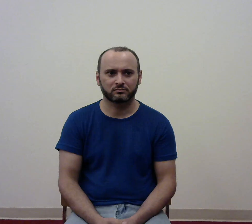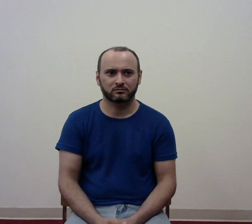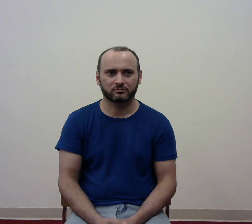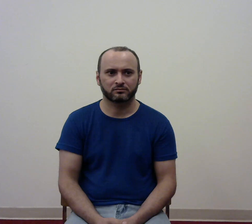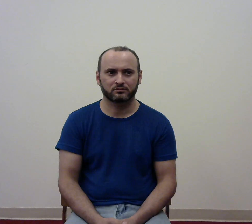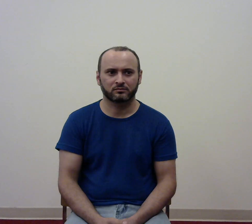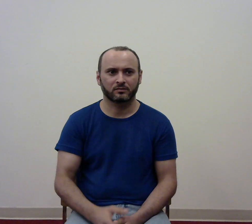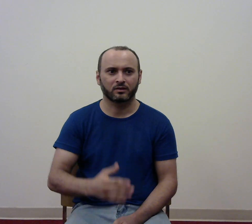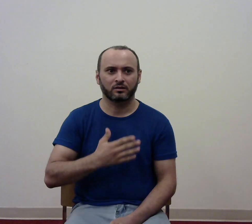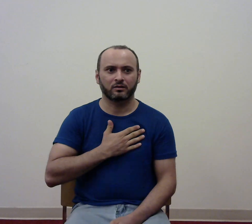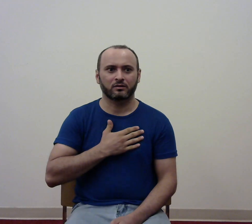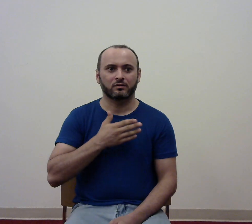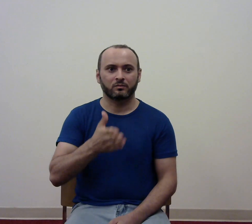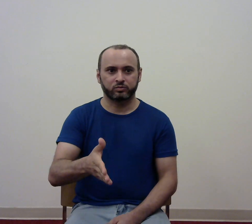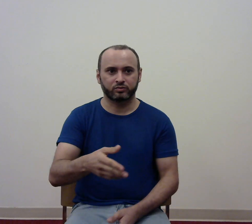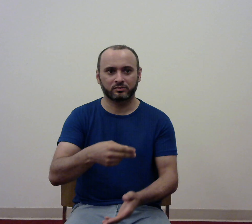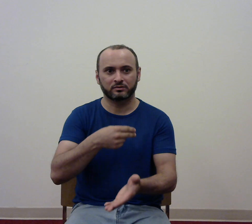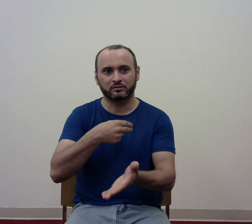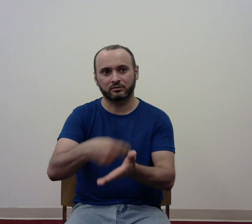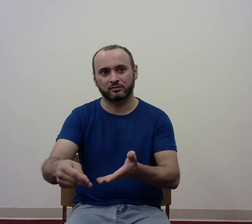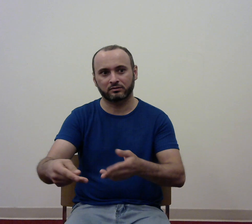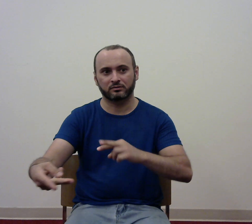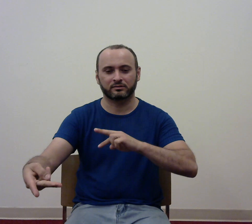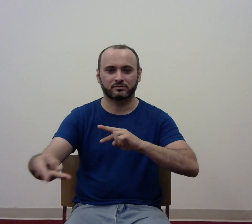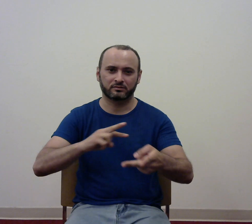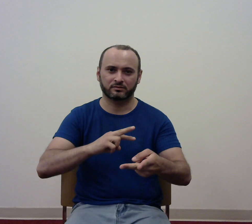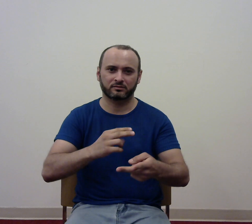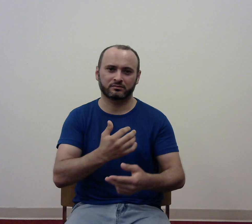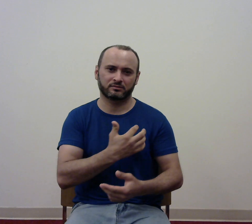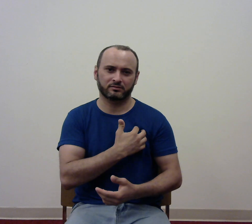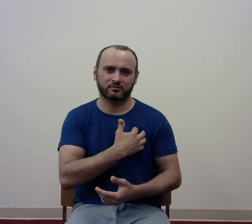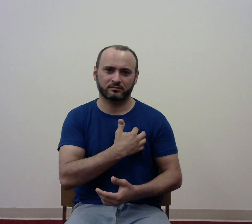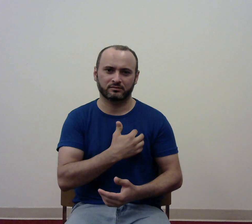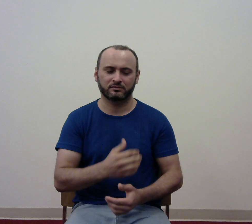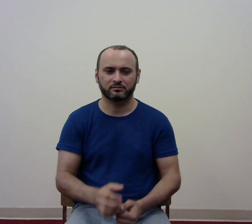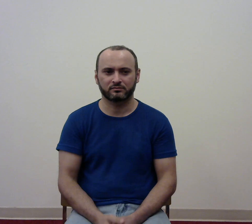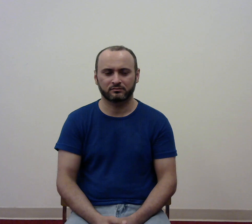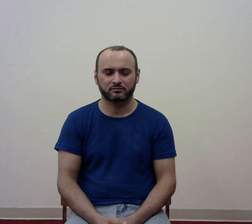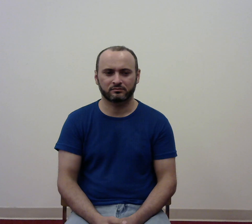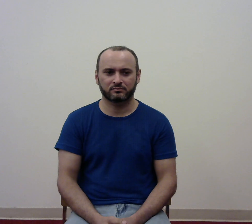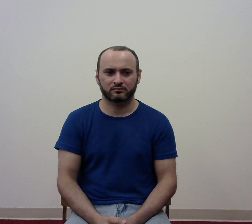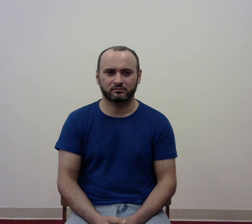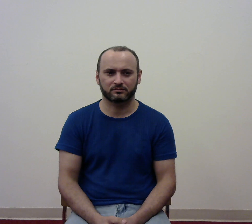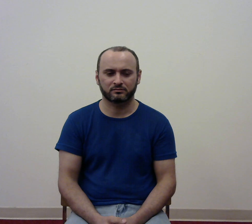Mən buradan aldıqlarımı dəyişmək istəyirəm